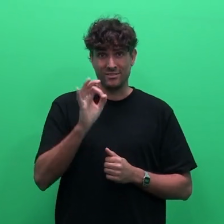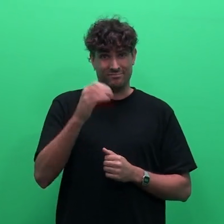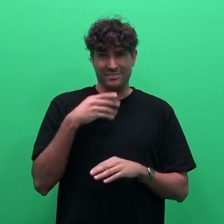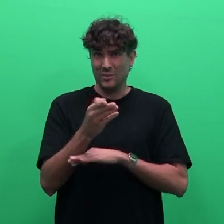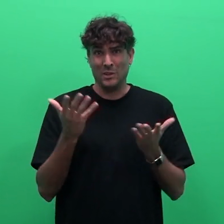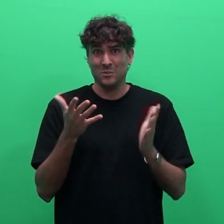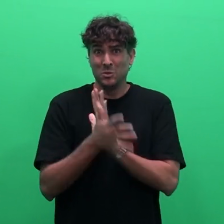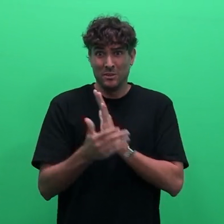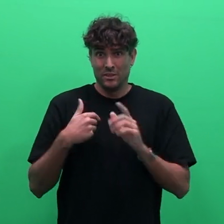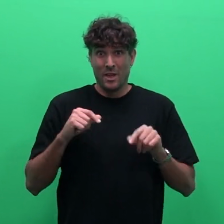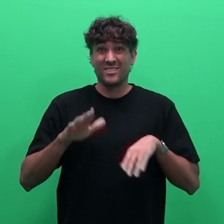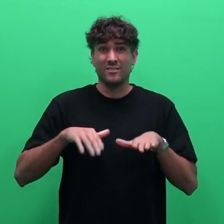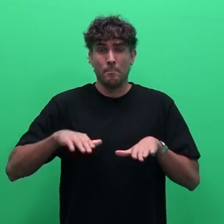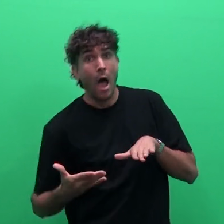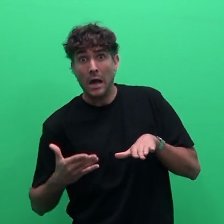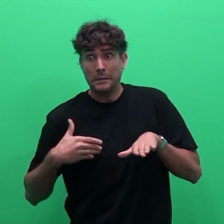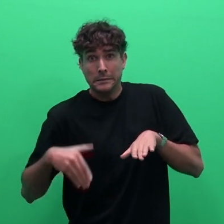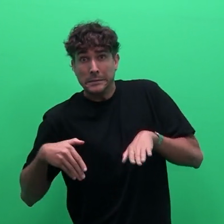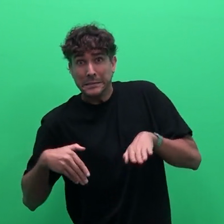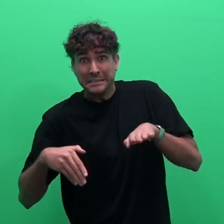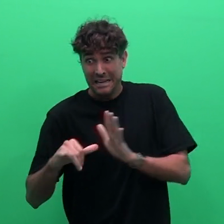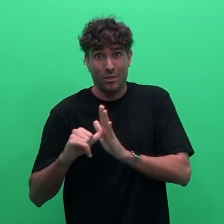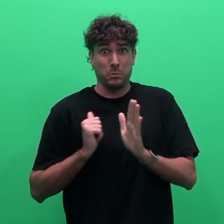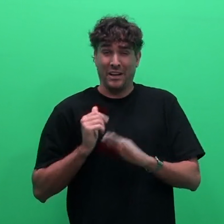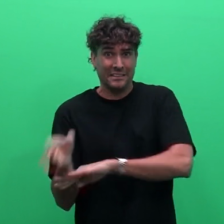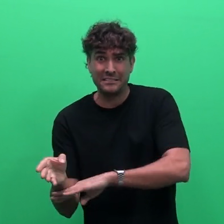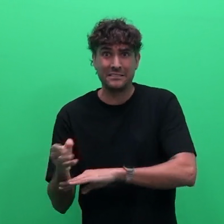Sí, vinc a urgències perquè estava caminant i m'he torçat el peu. Com que estava a prop he aprofitat per venir.